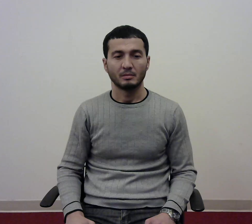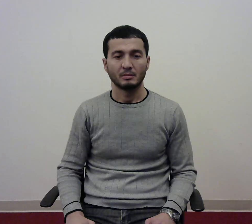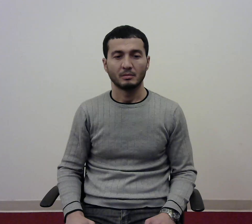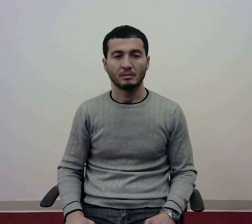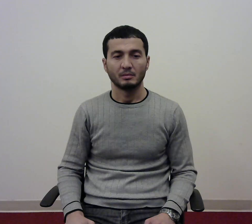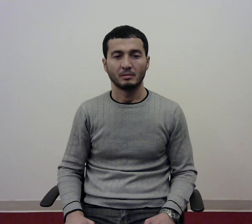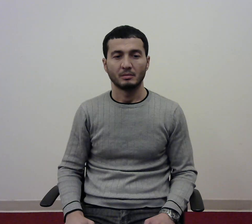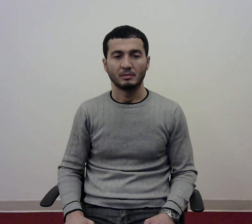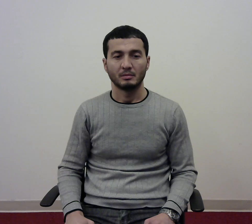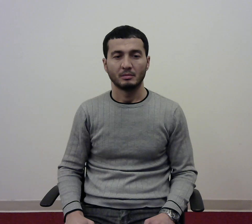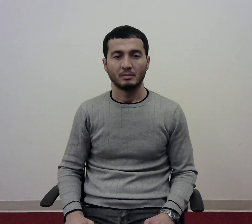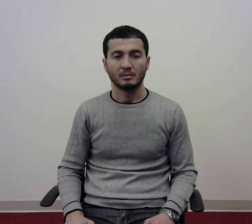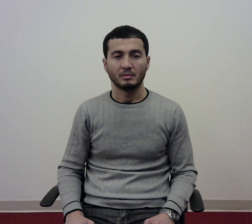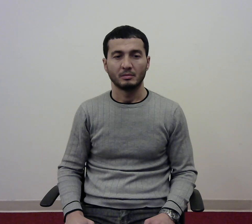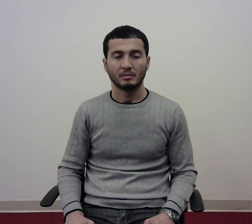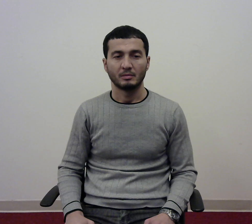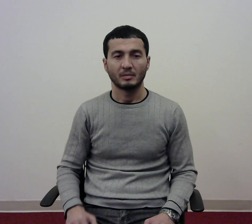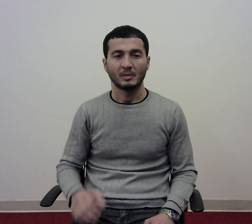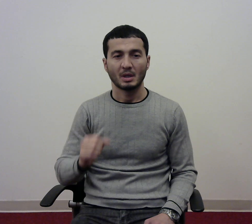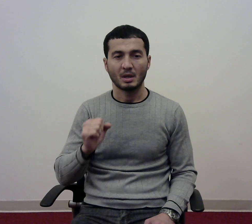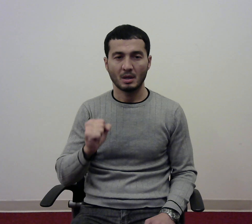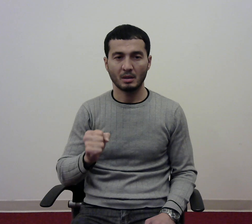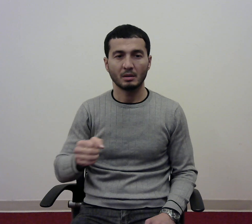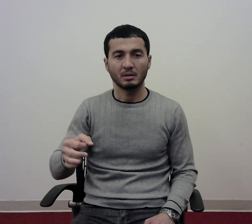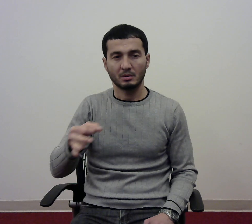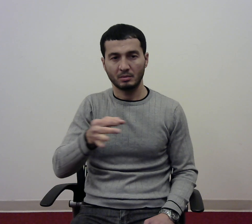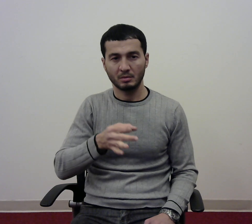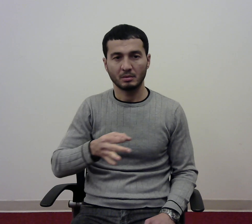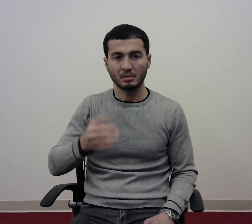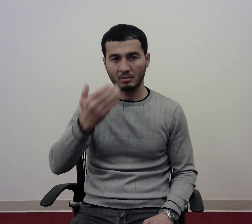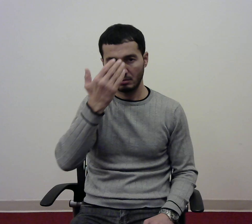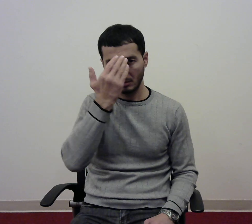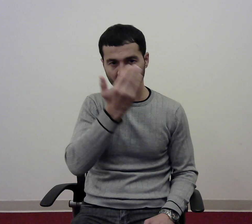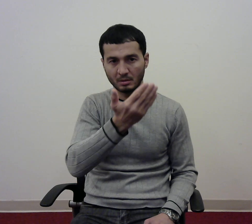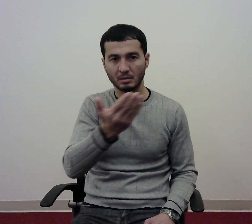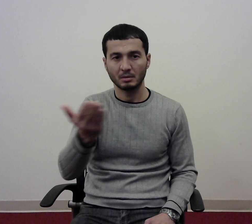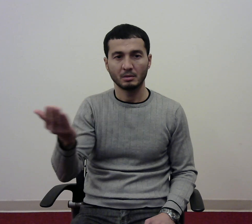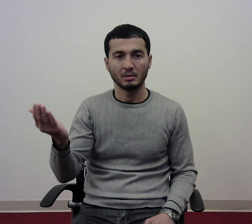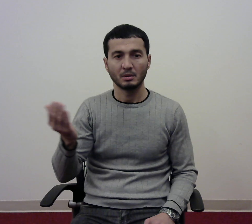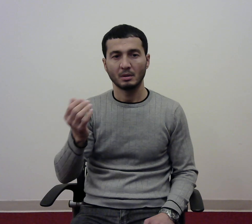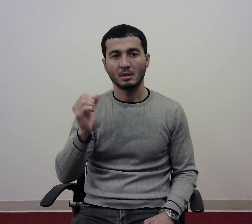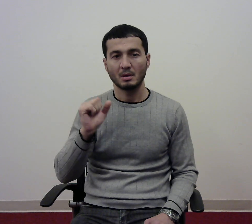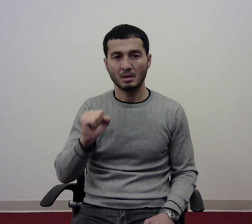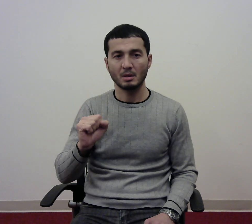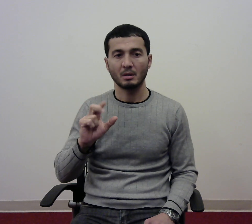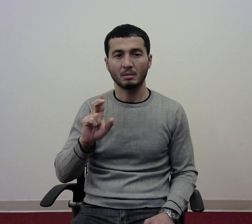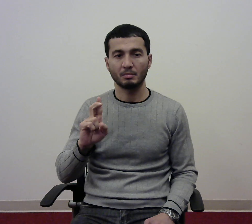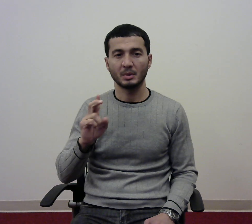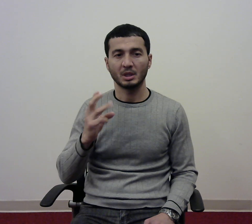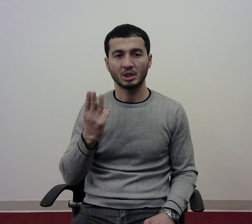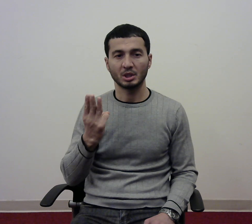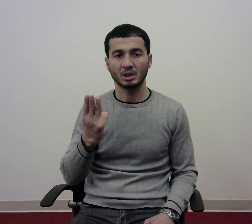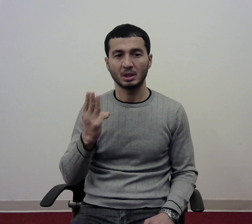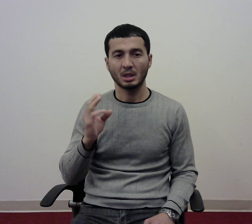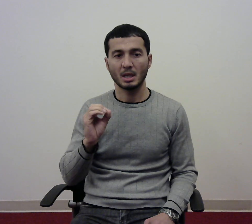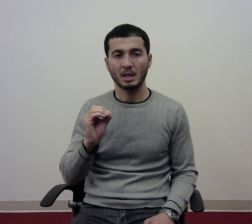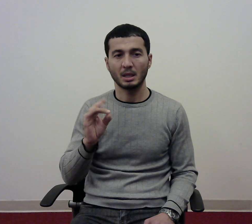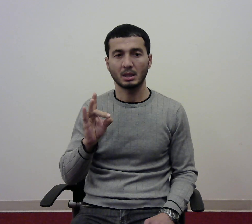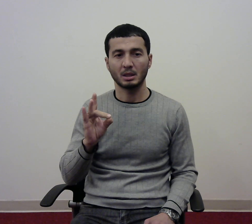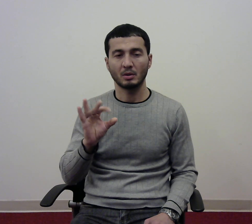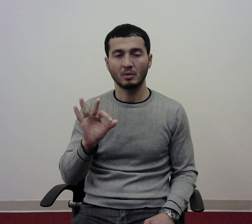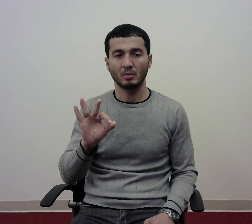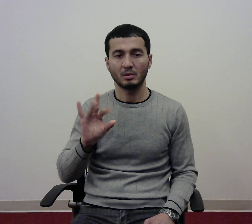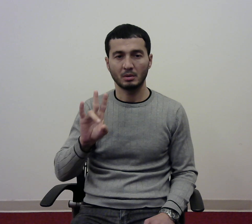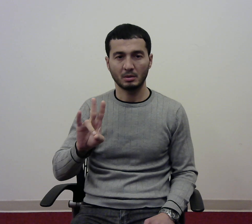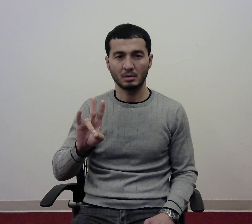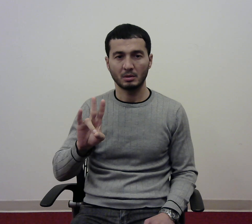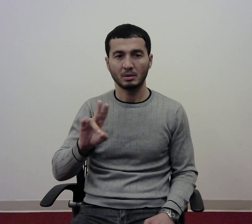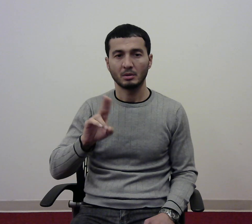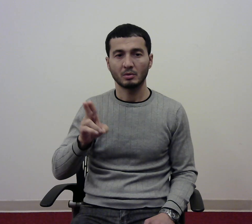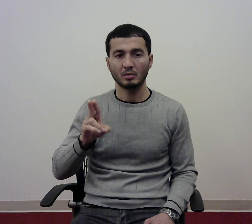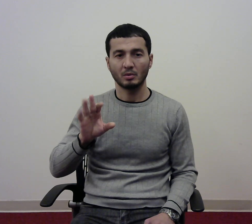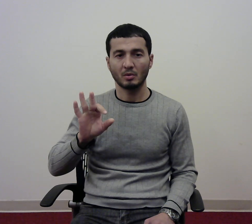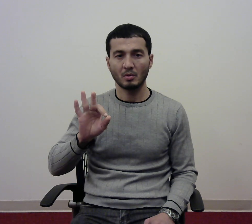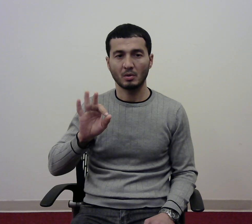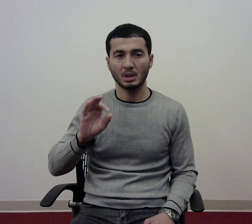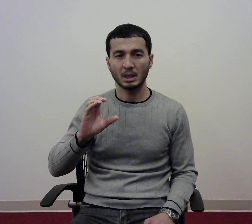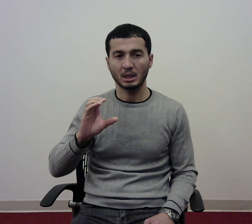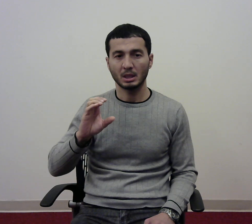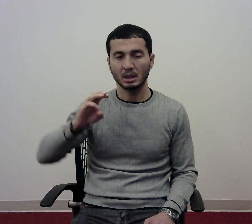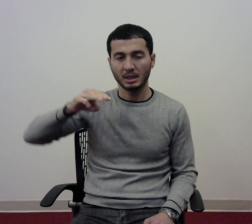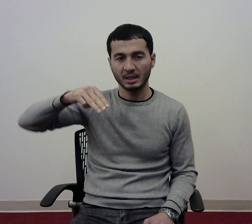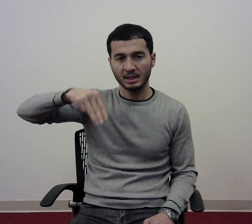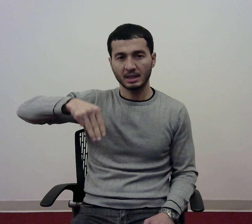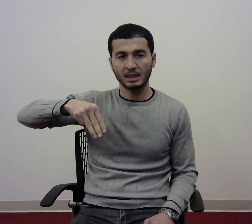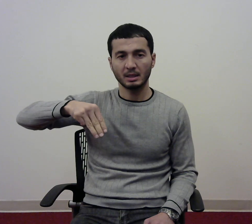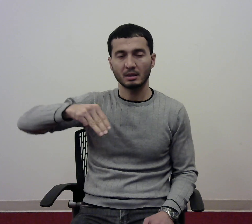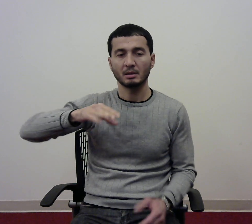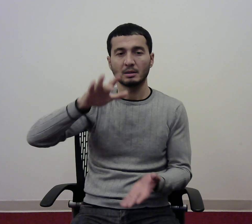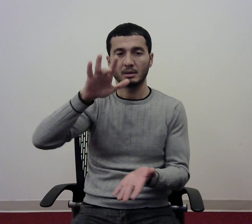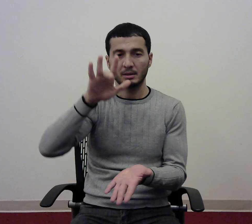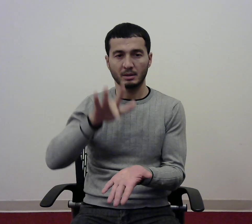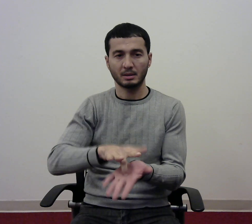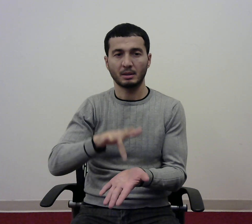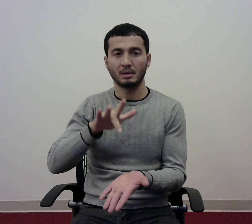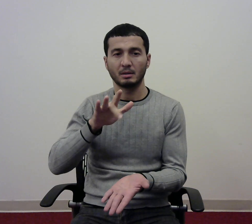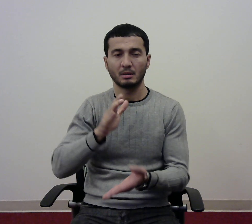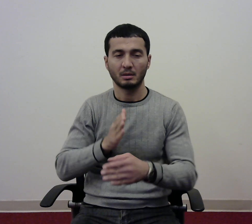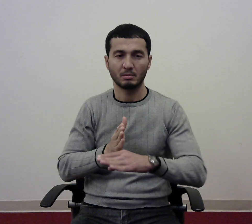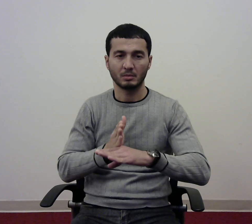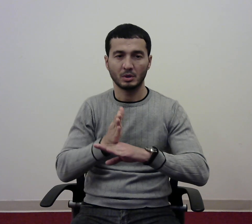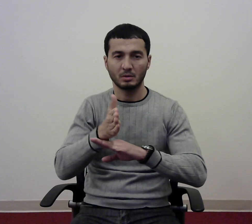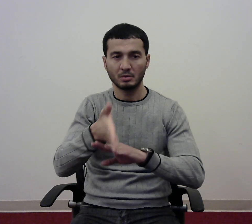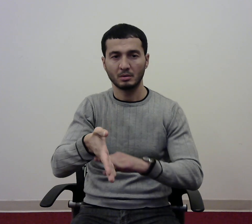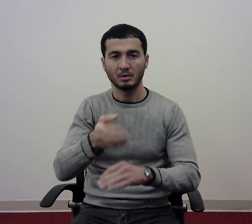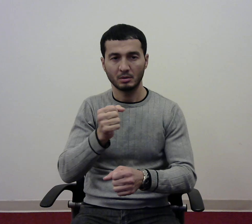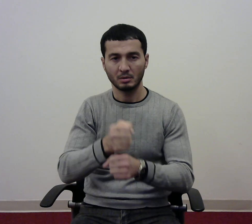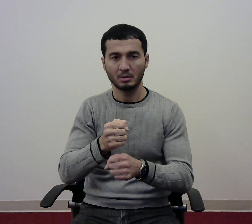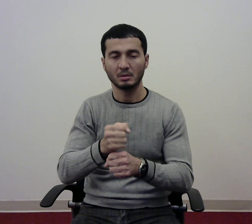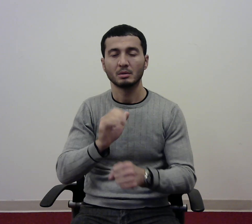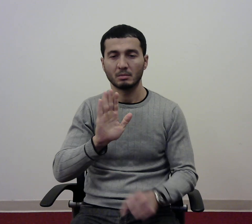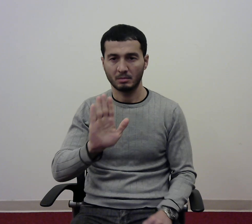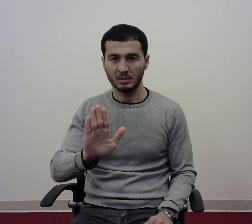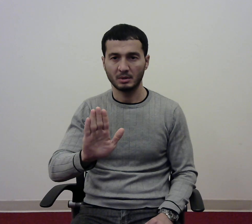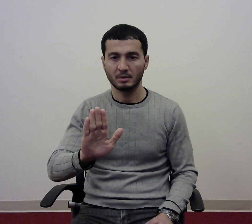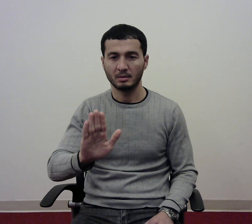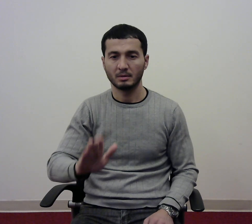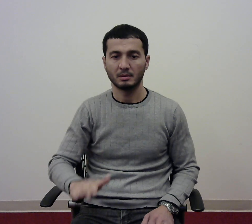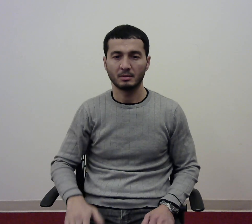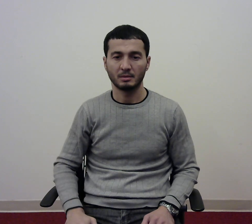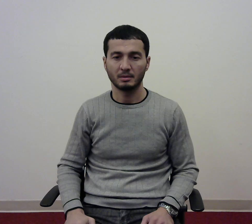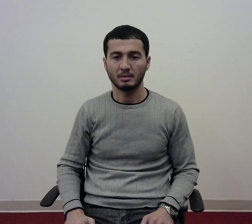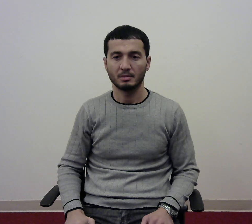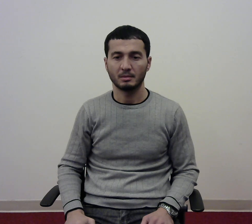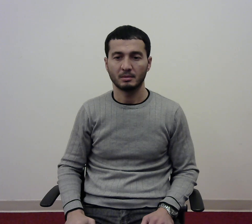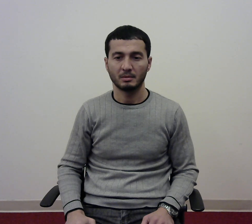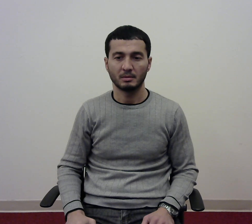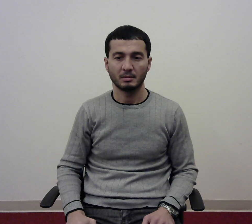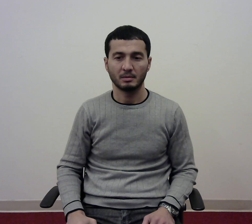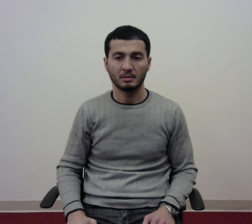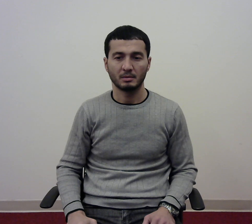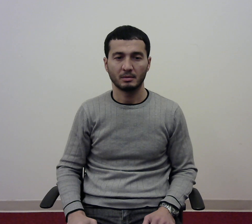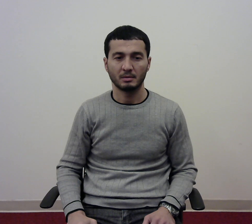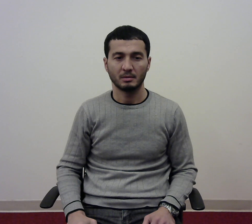Abşeron rayon sakinləri isə Abşeron DOST Mərkəzinə müraciət etməlidir